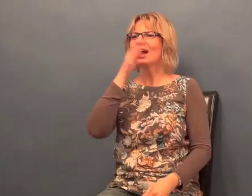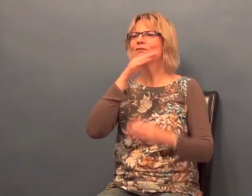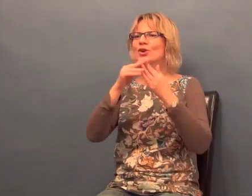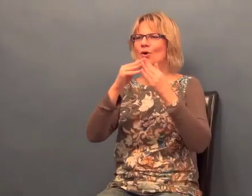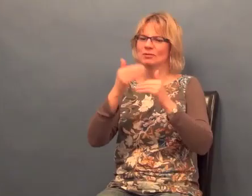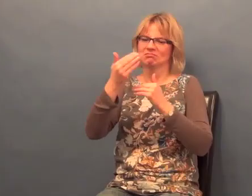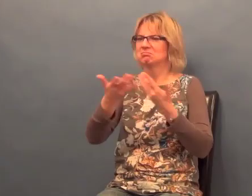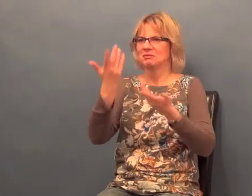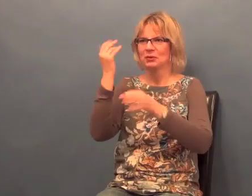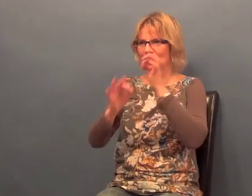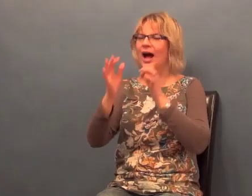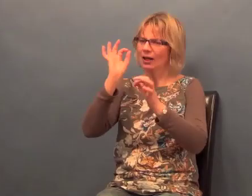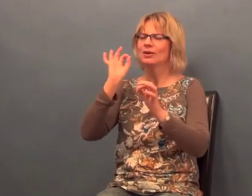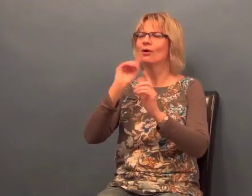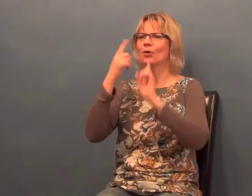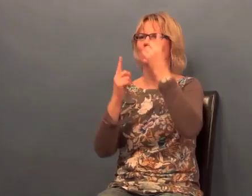Na dworze obok domu, ale nie wiem dokładnie.